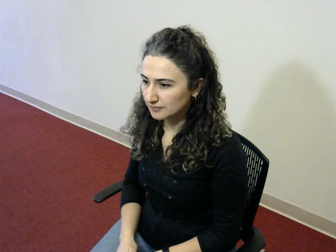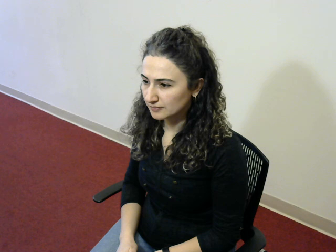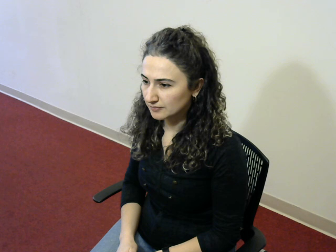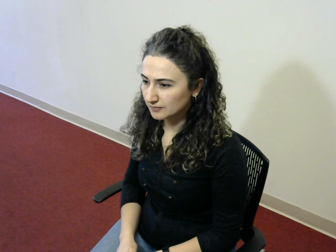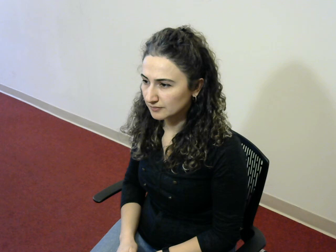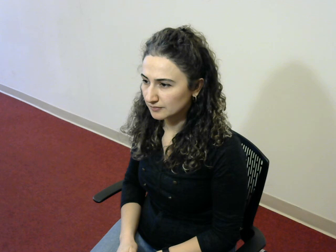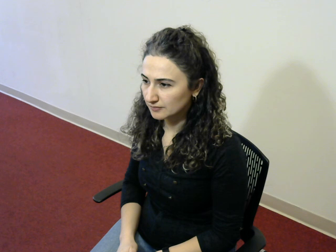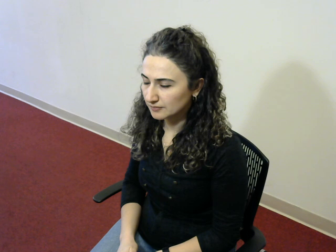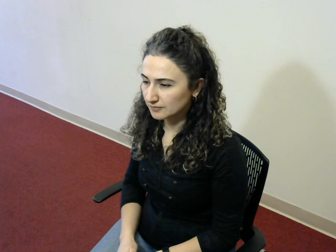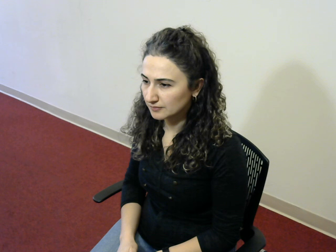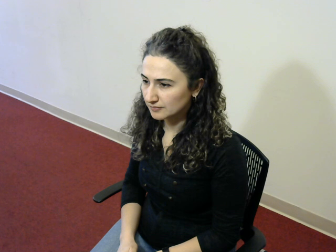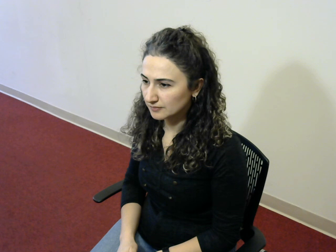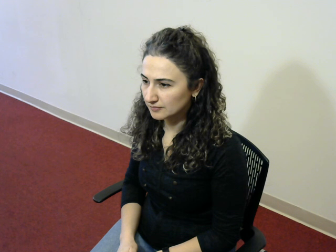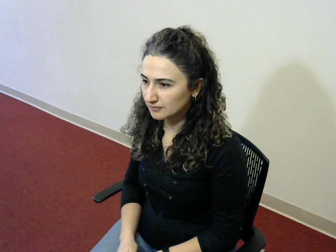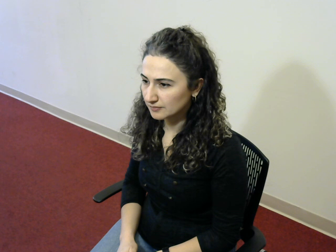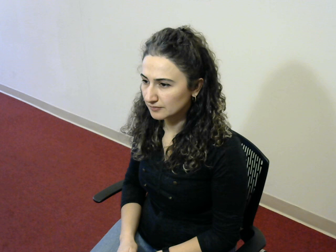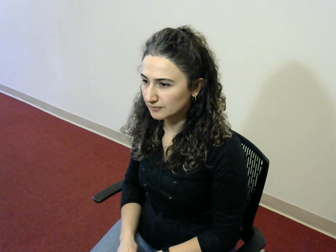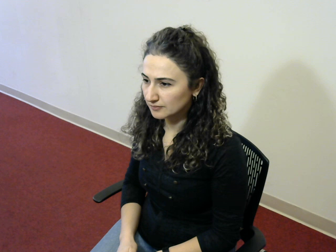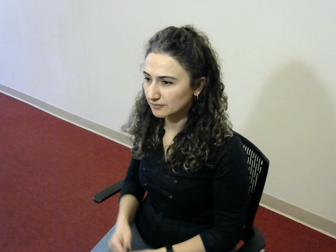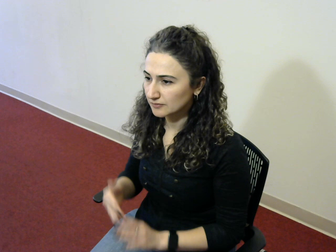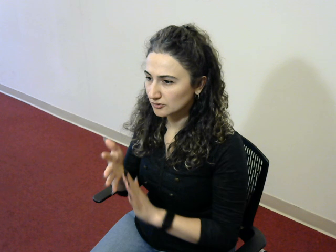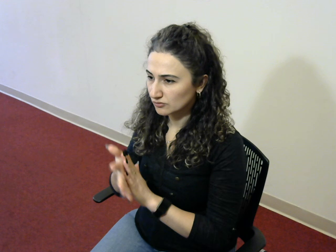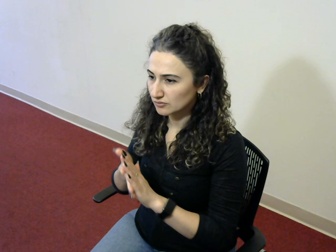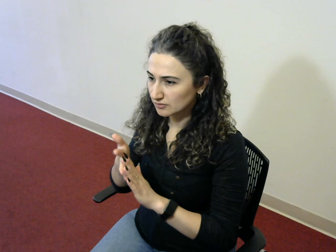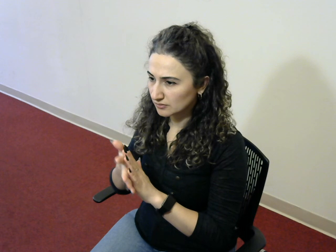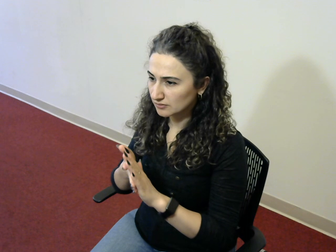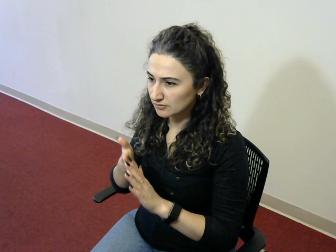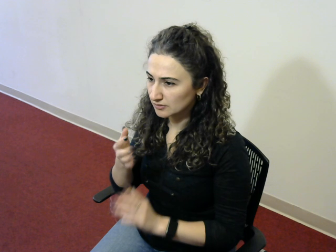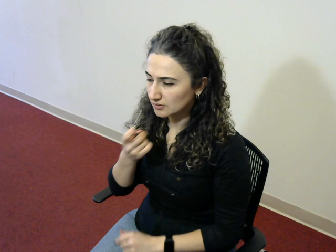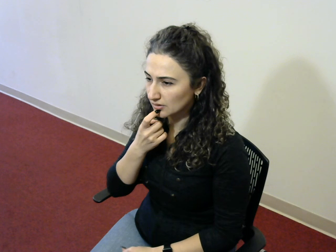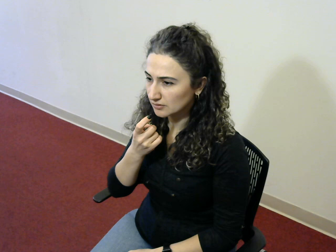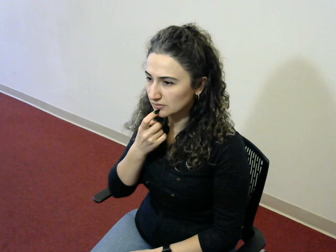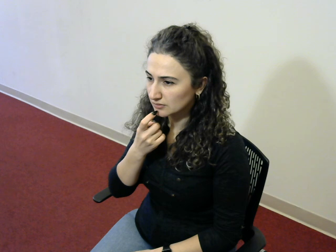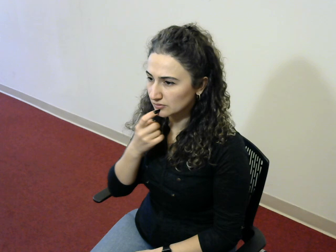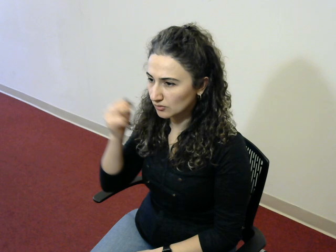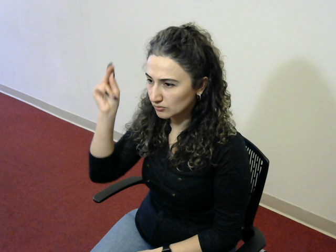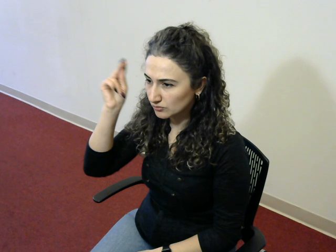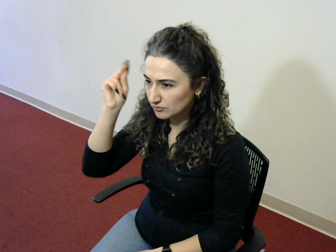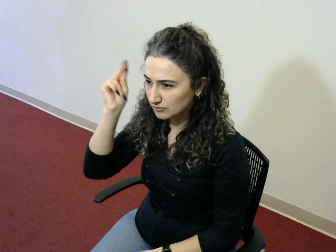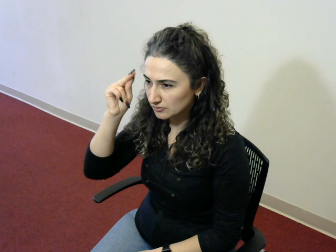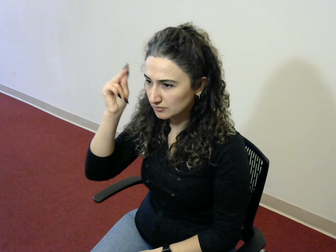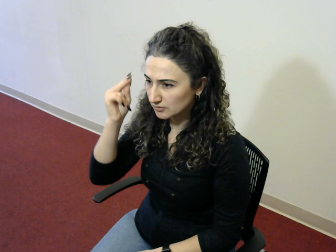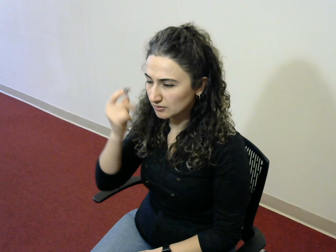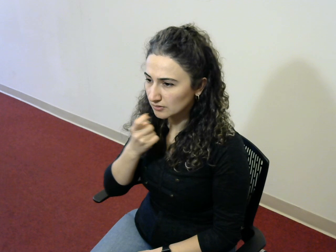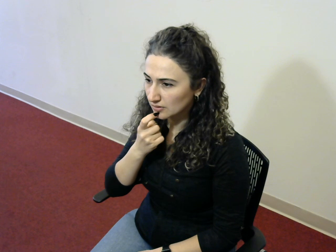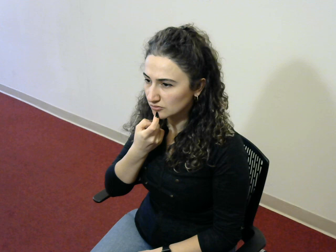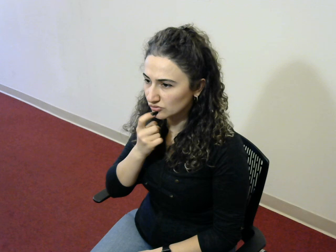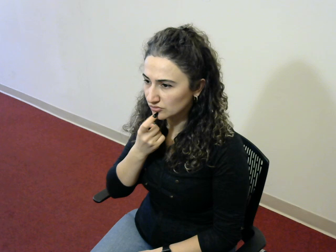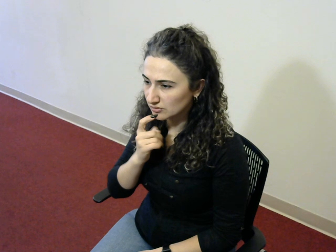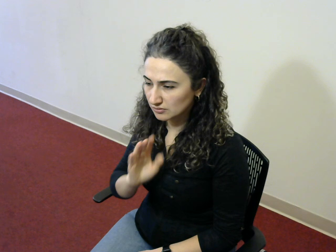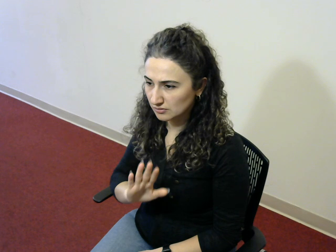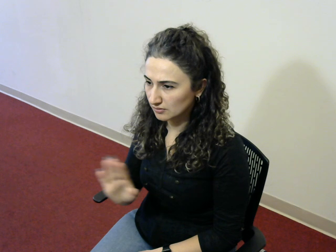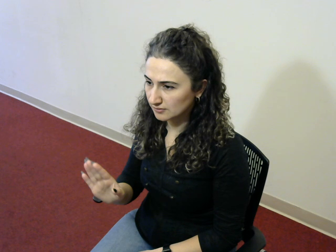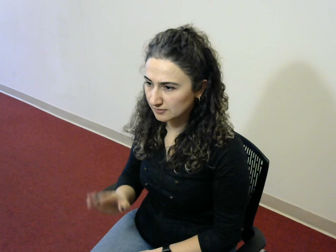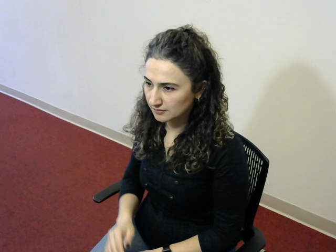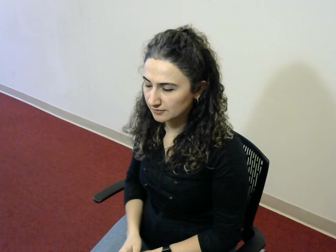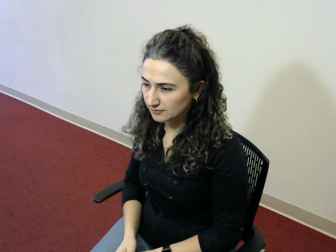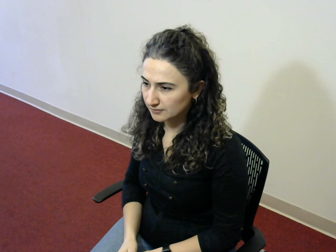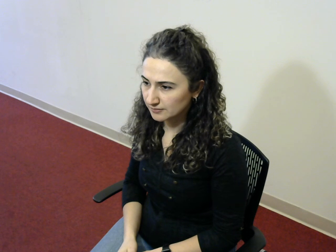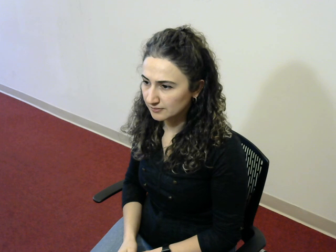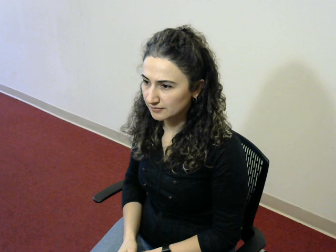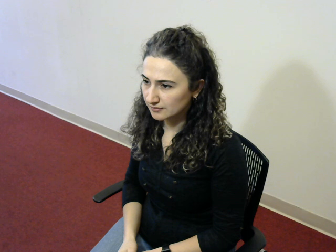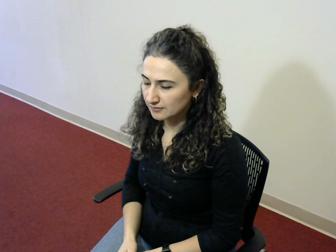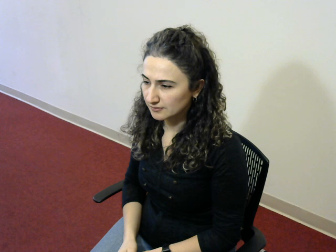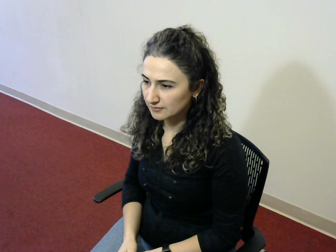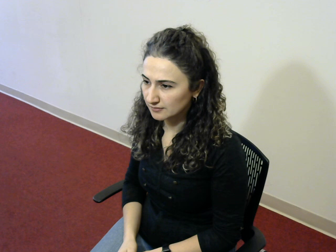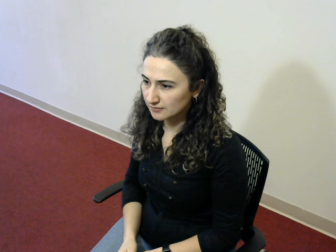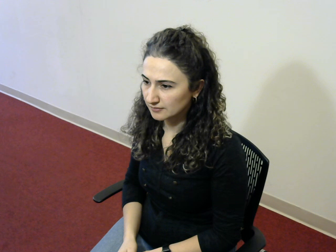İşarə dilini öyrənmək çətin deyil